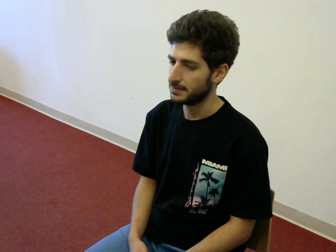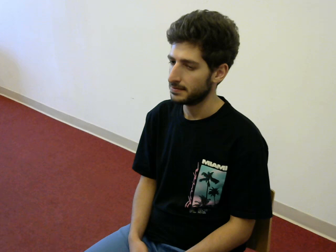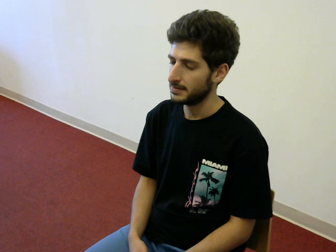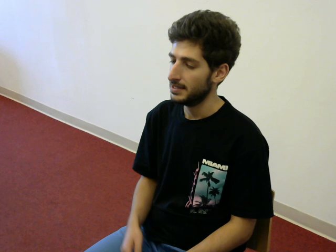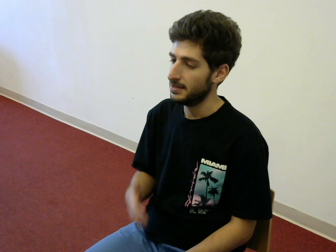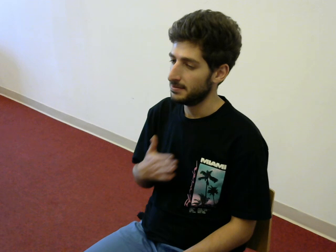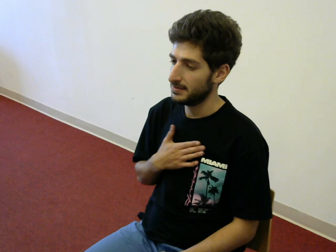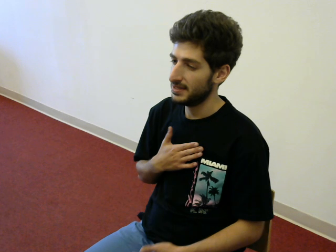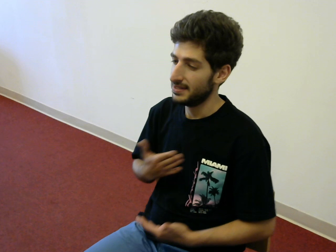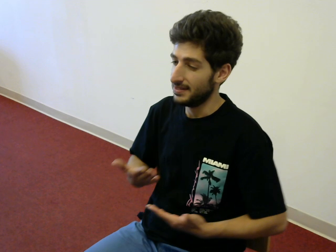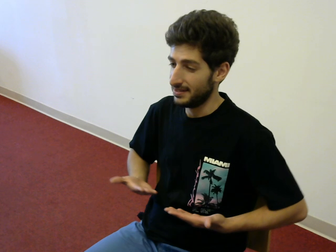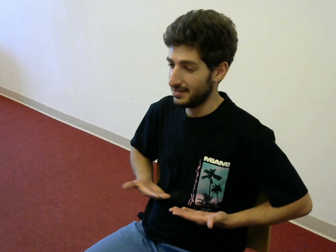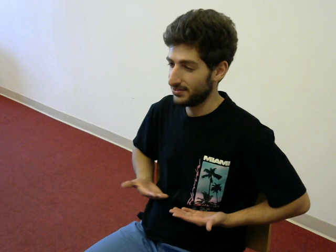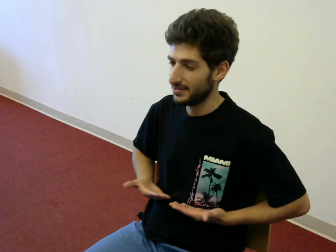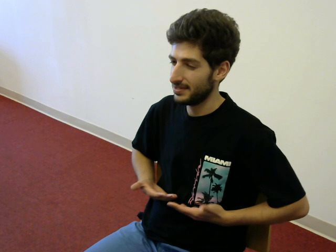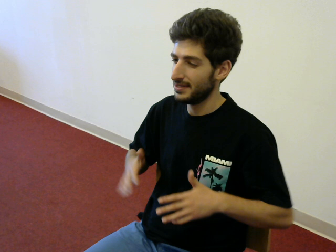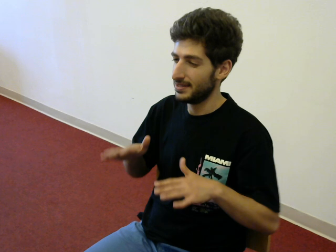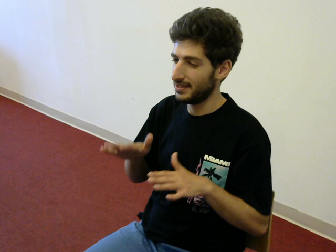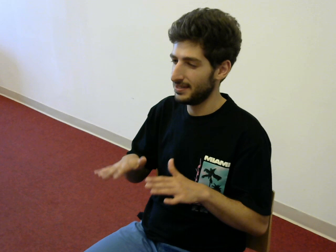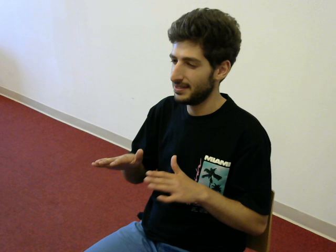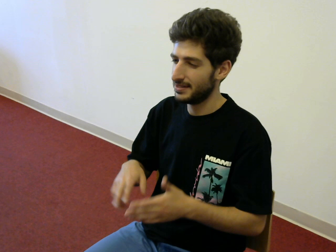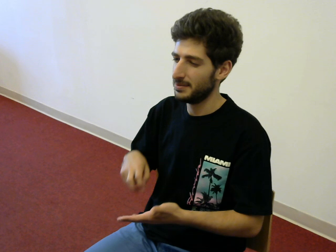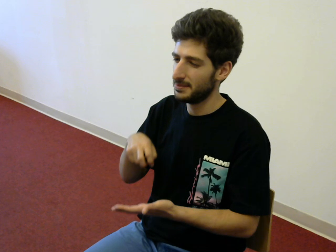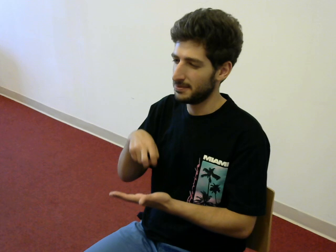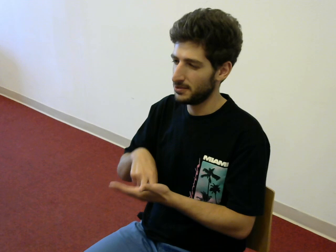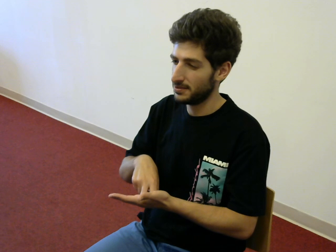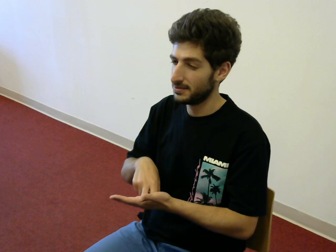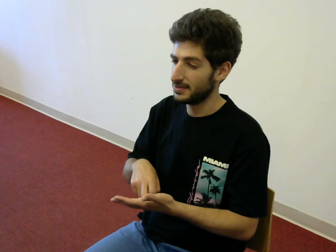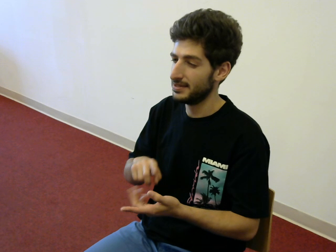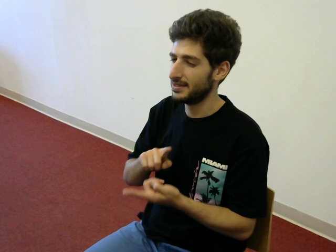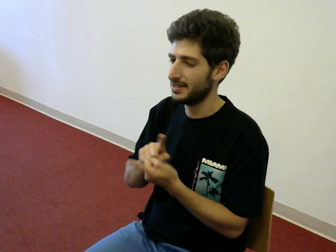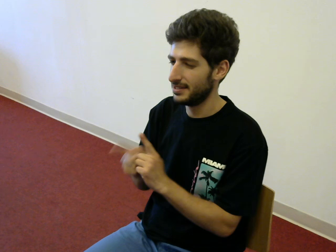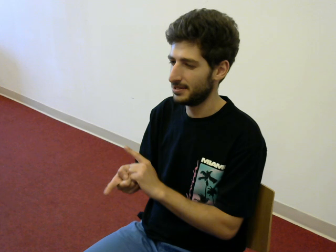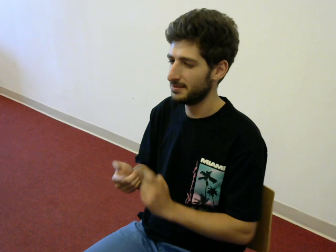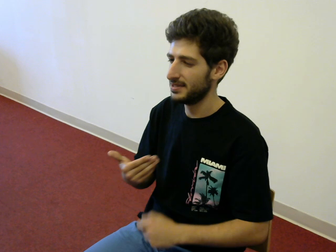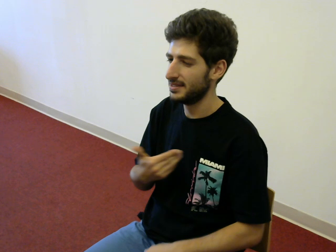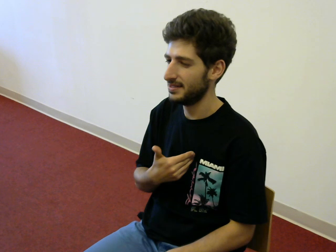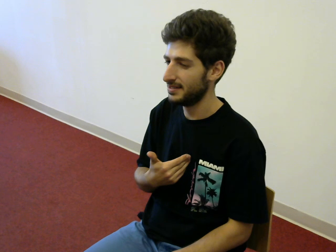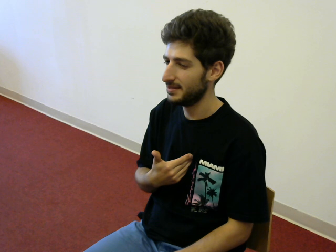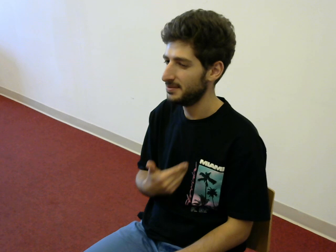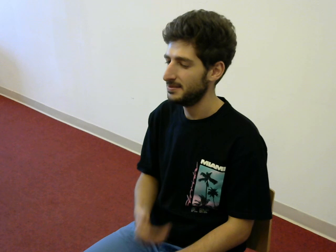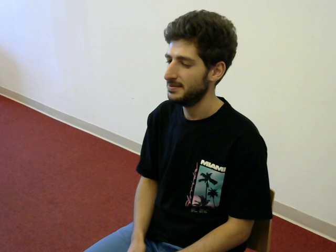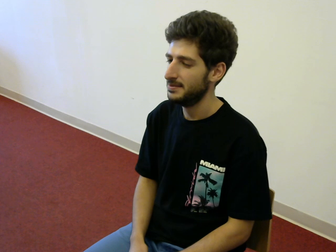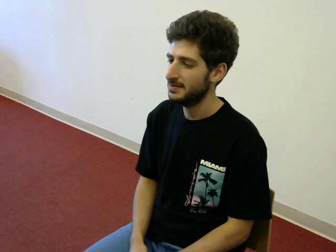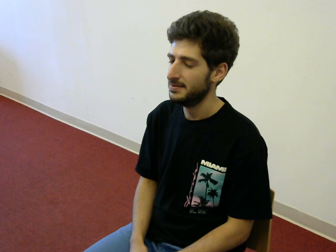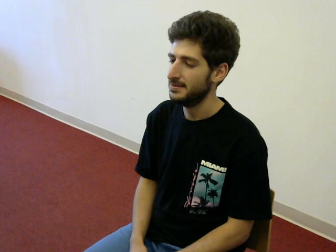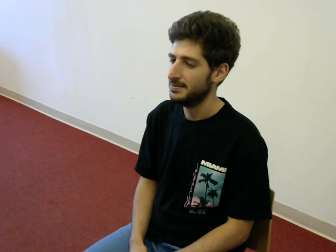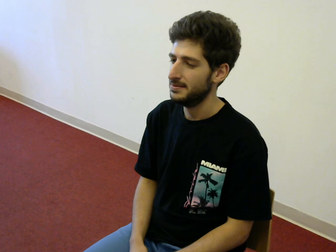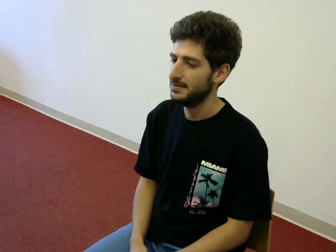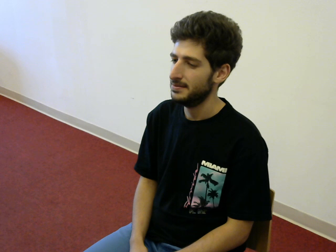Mən yaşayış yeri qeydiyyatımı dəyişmək istəyirəm